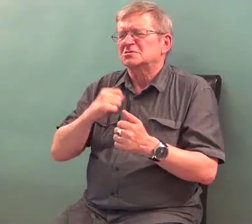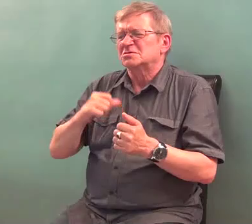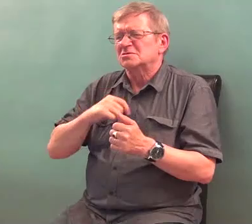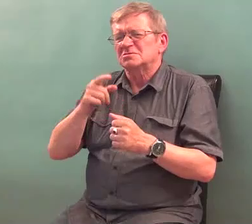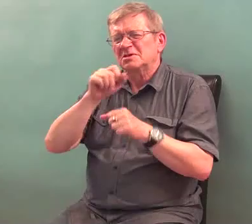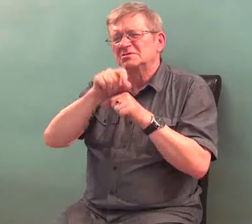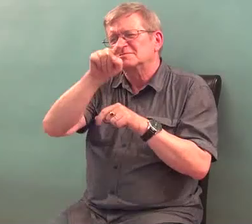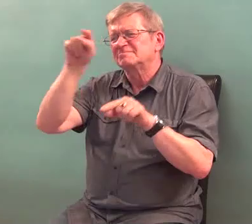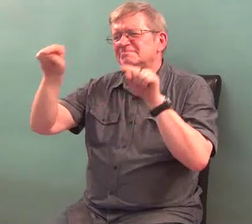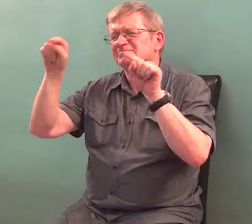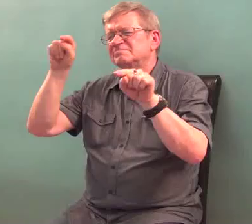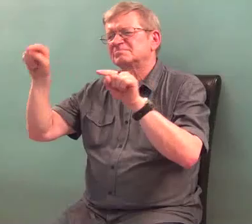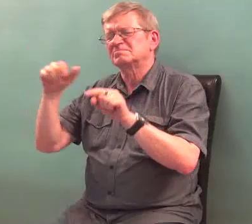Jest w różnych miejscach, trzeba poczekać.